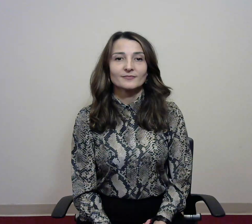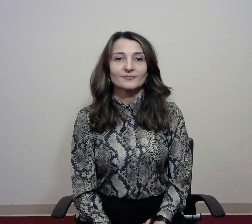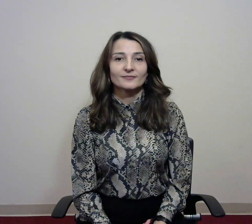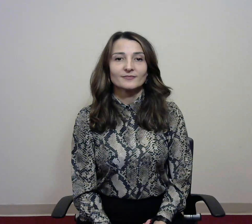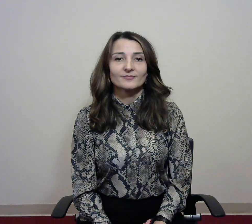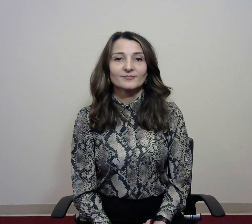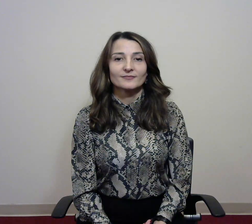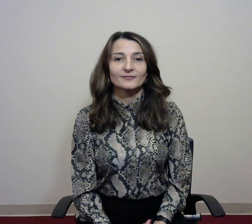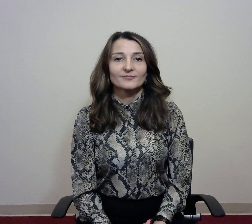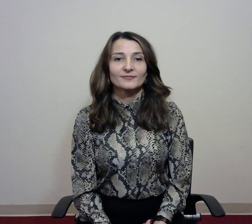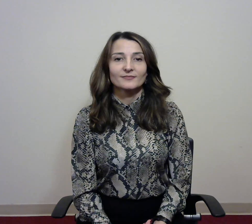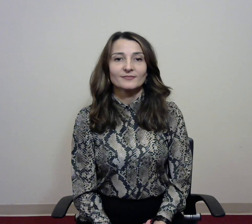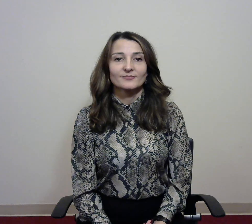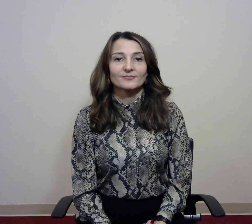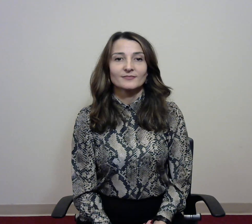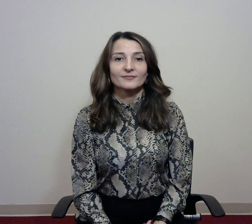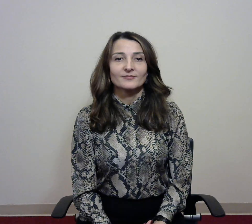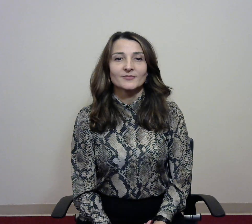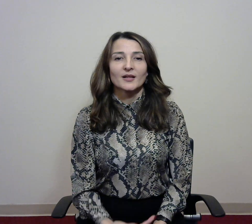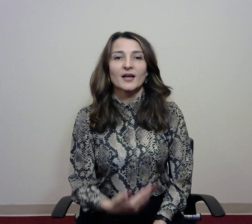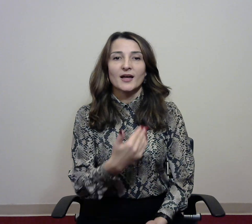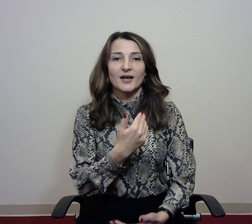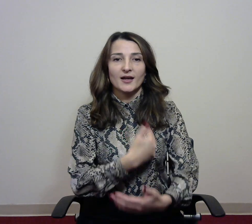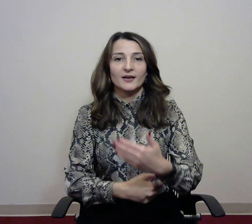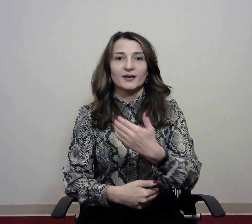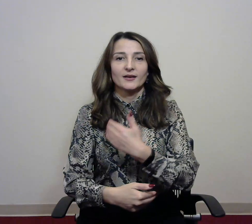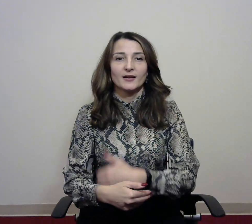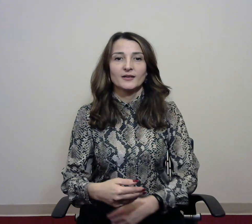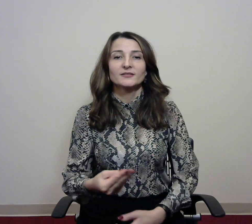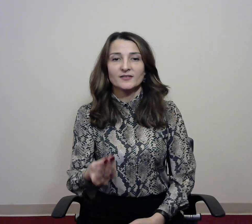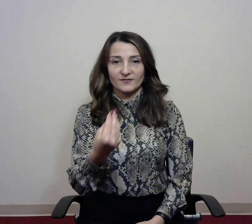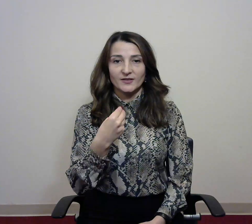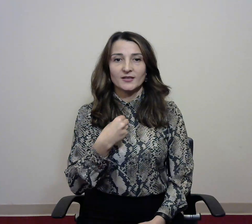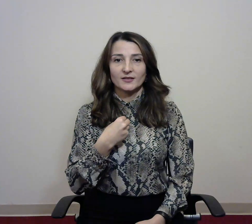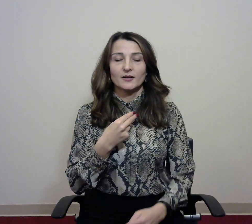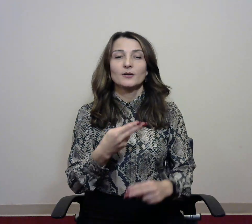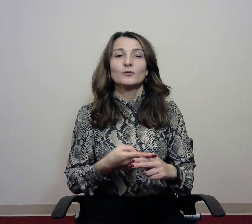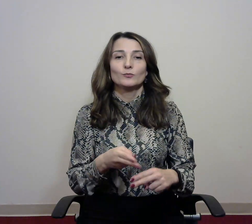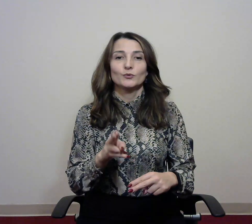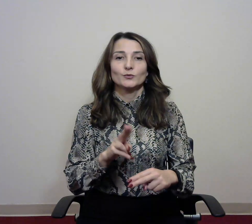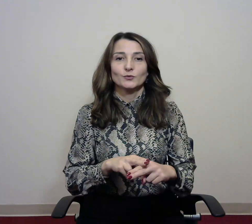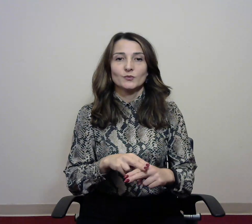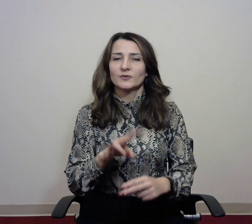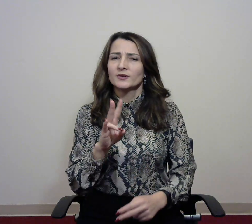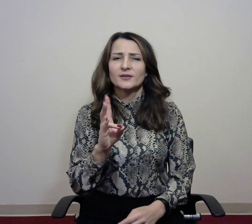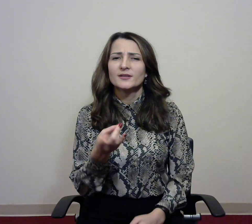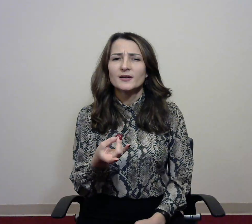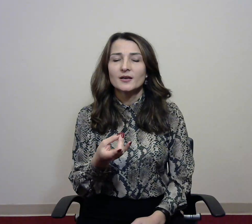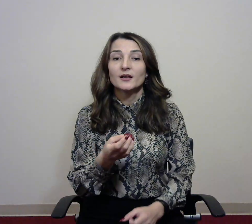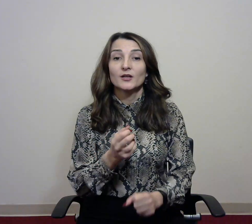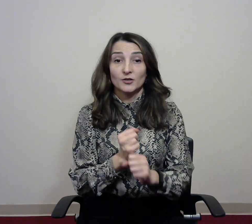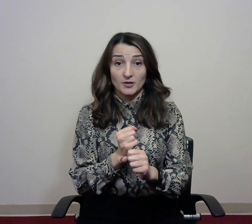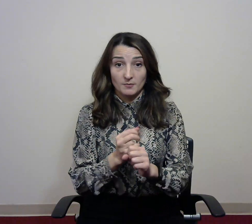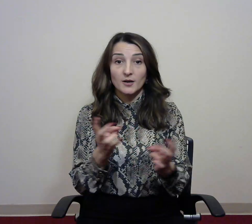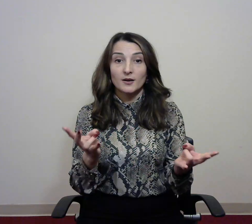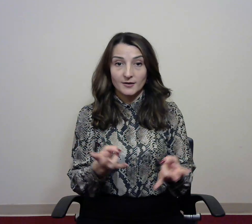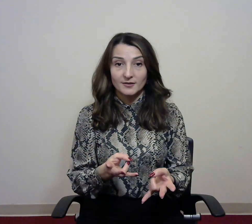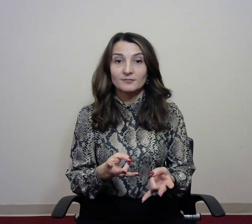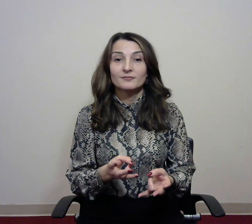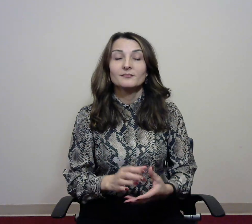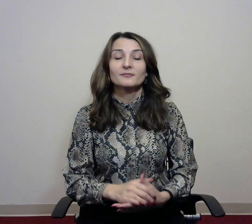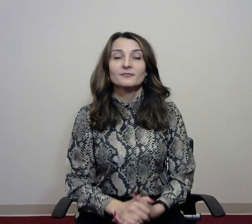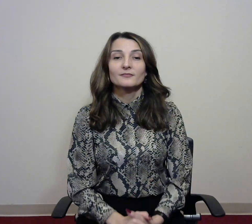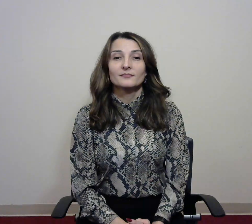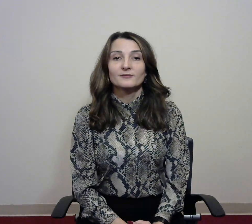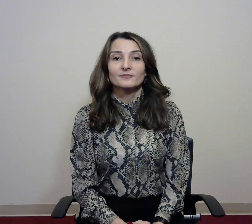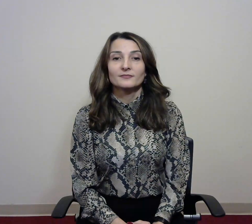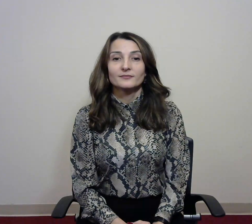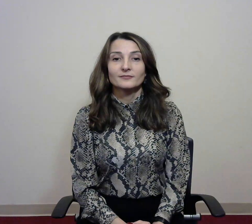Əlilliyin təyin olunması üçün nə etmək lazımdır?